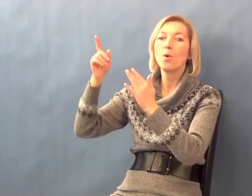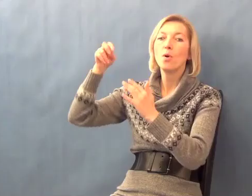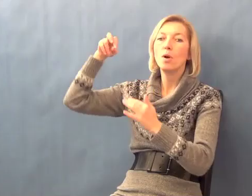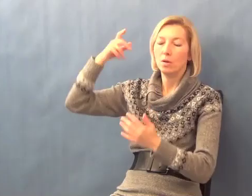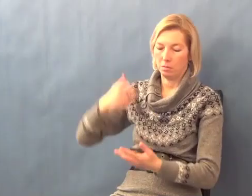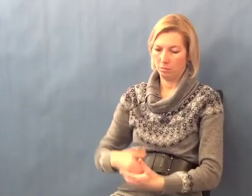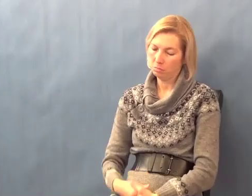Albo iść...